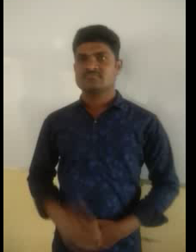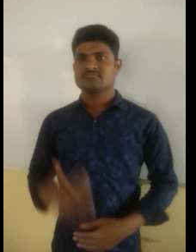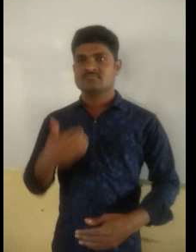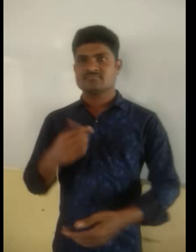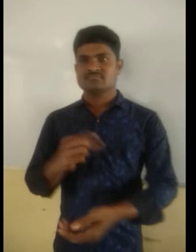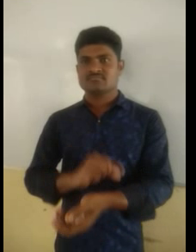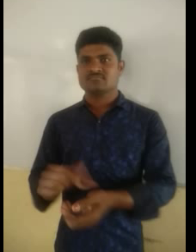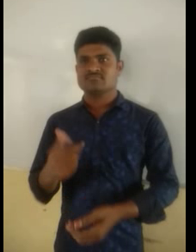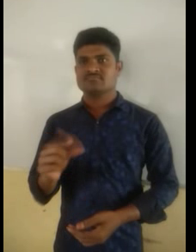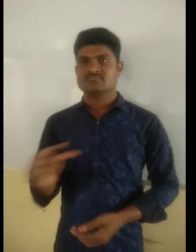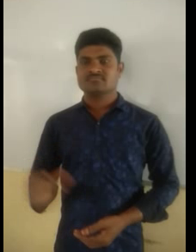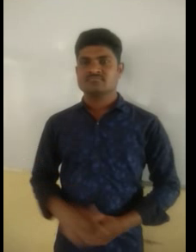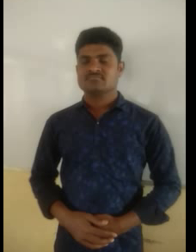my name is xxxxxxxx